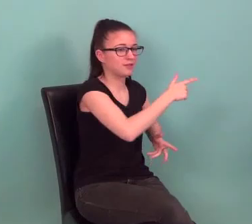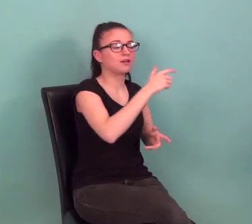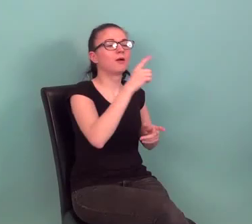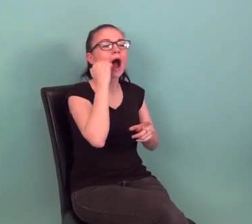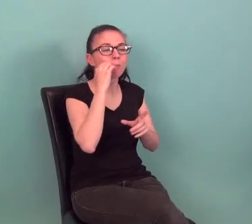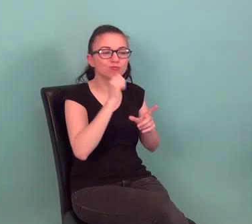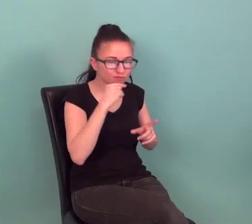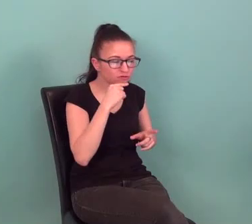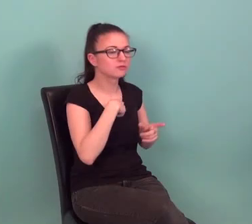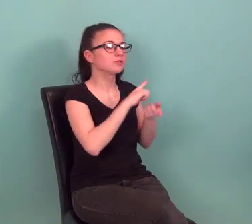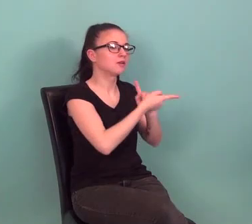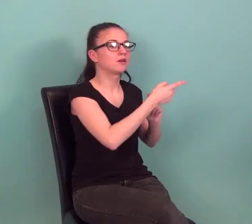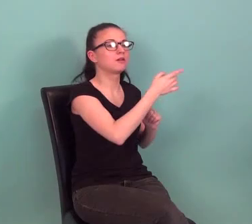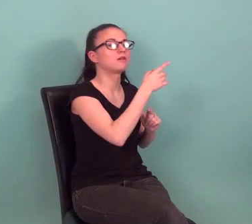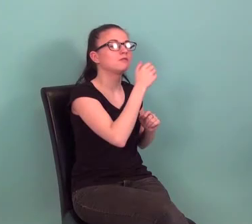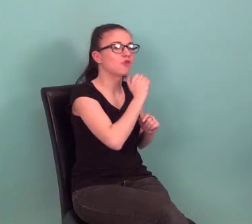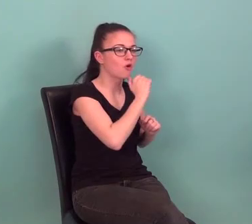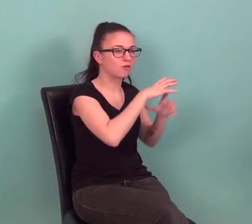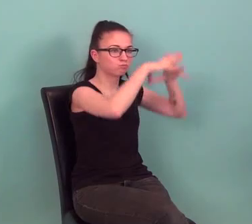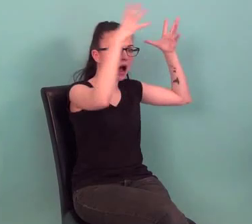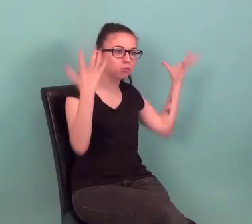Czerwone jabłko zamienia na zielonego arbuza.